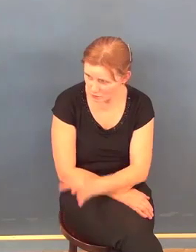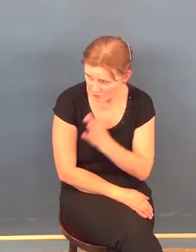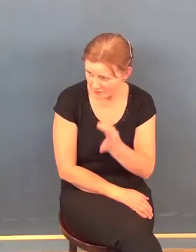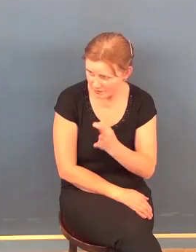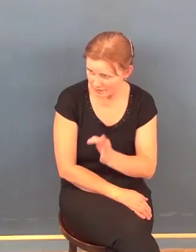Dobrze.